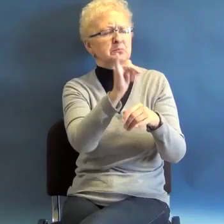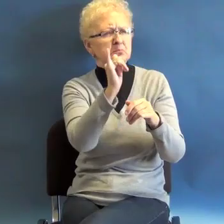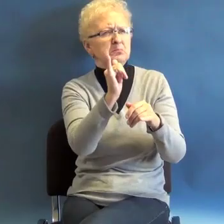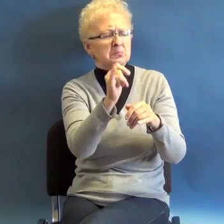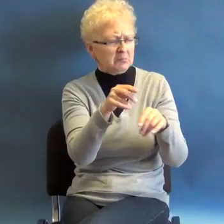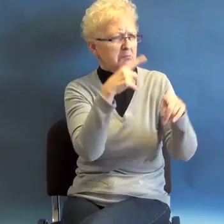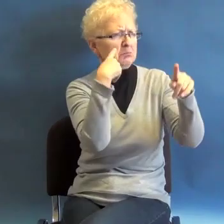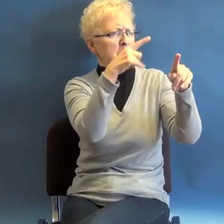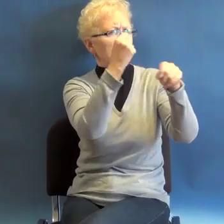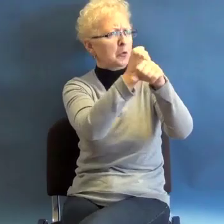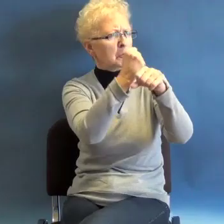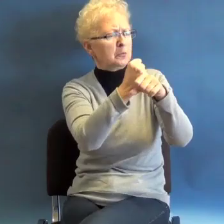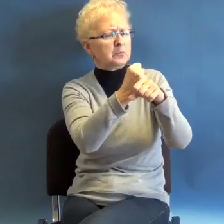Poszedł dalej i zobaczył Charlie Chaplina wstawiającego inną szybę.